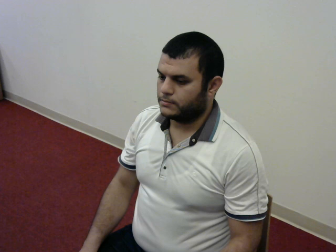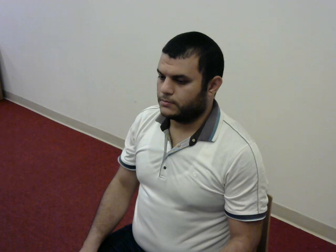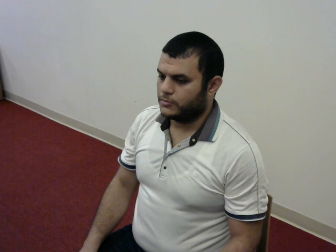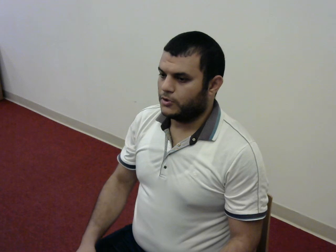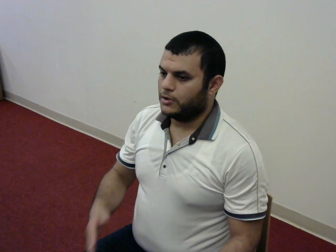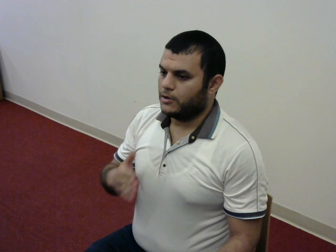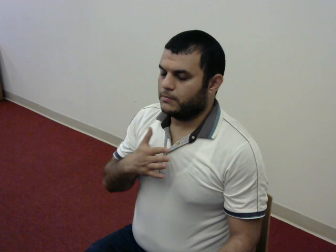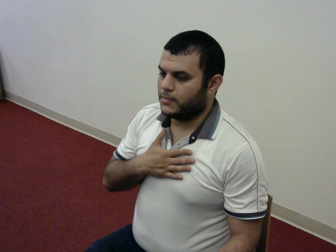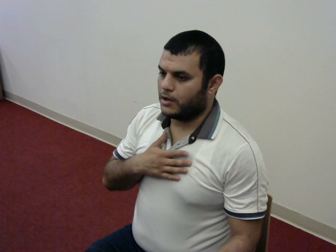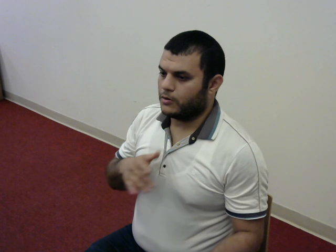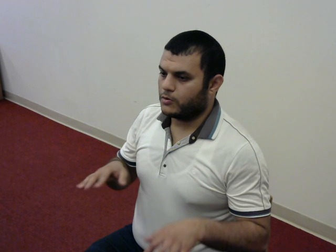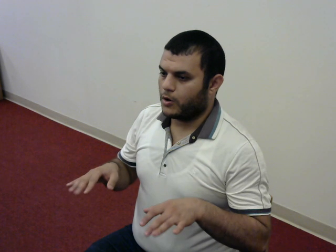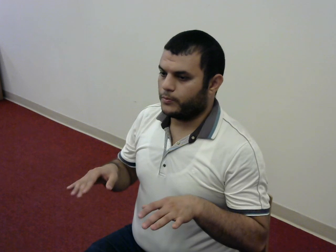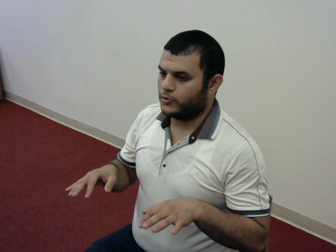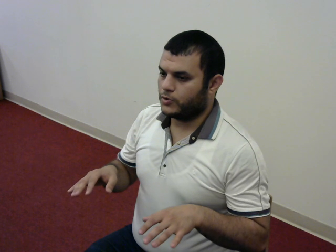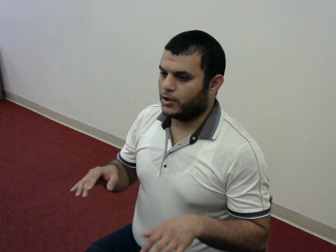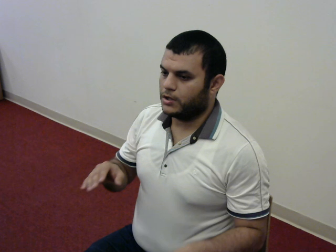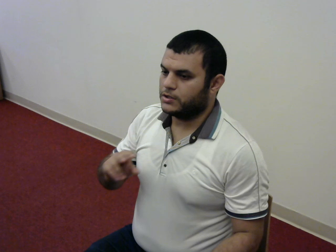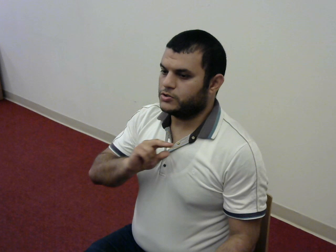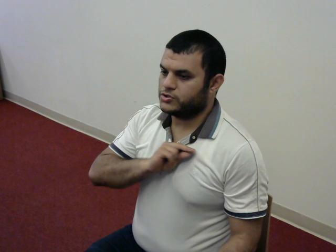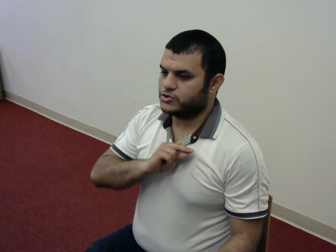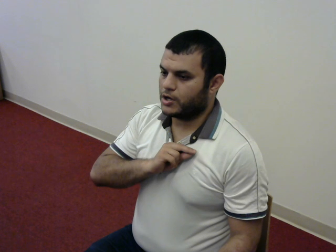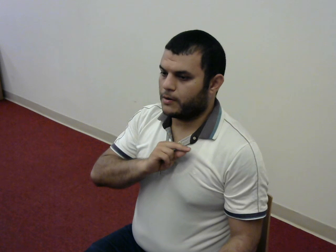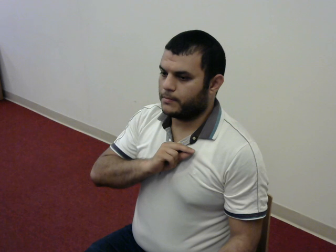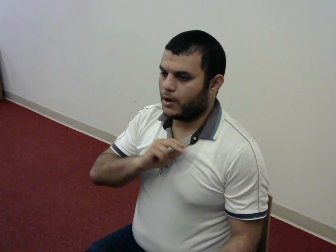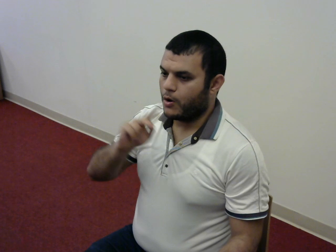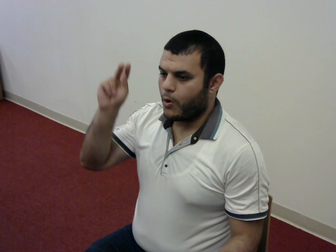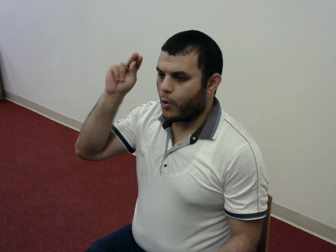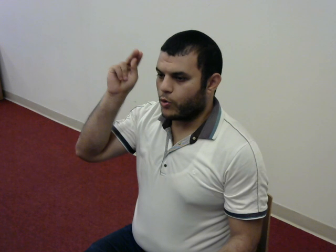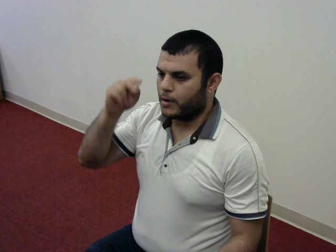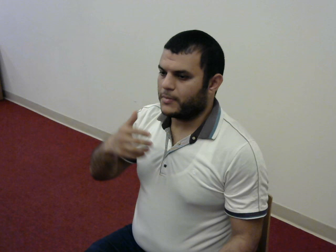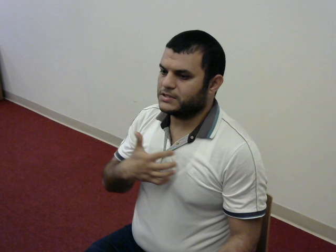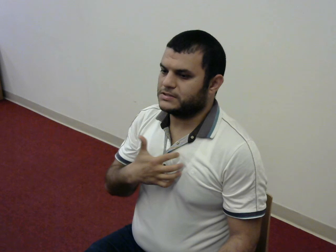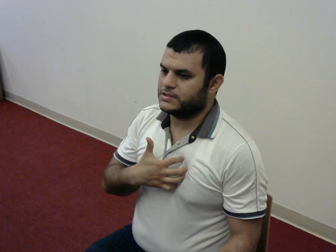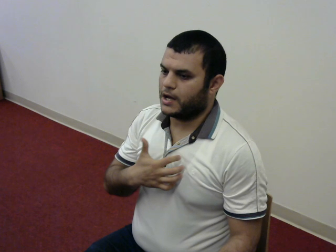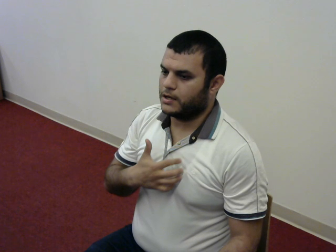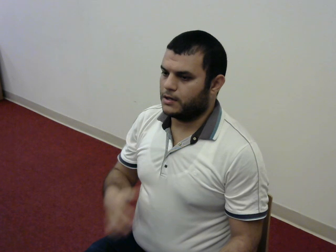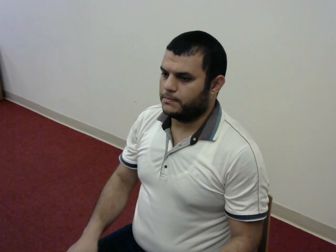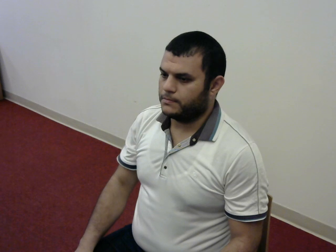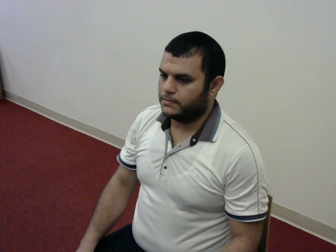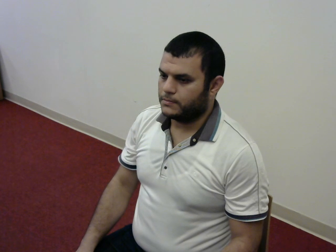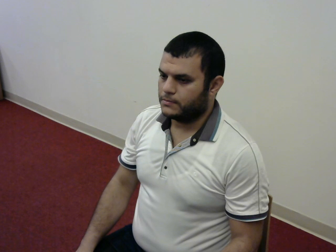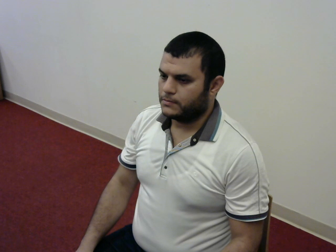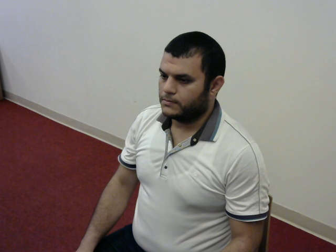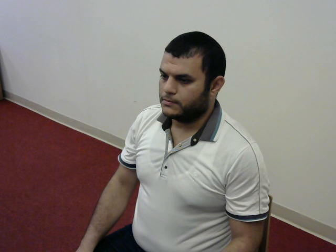Mən kompüterdə işləməyi öyrənmək istəyirəm